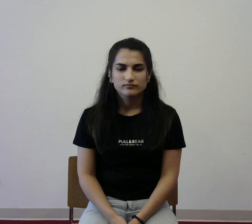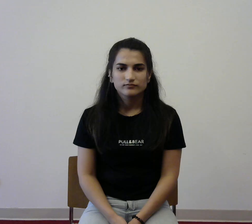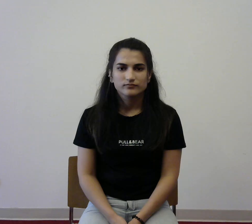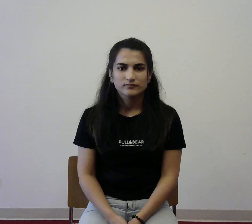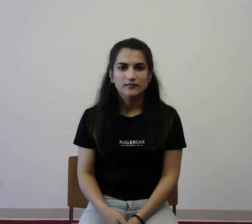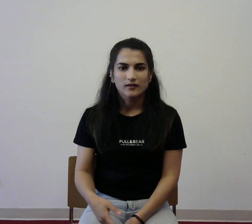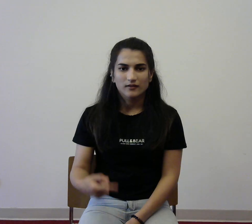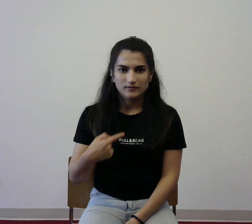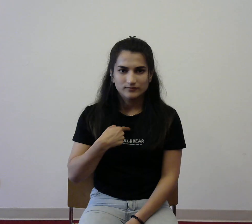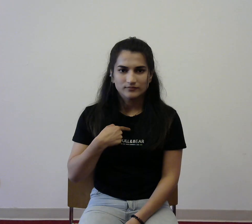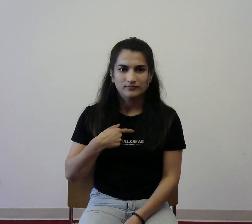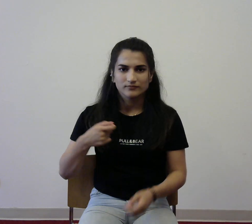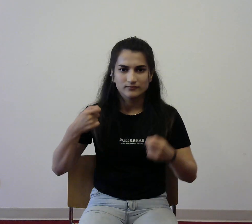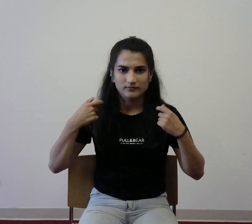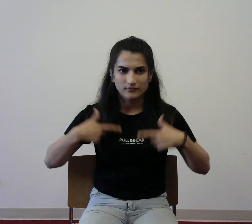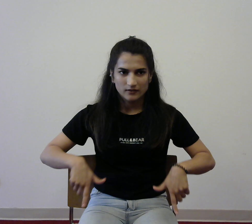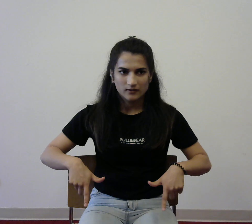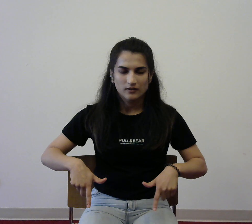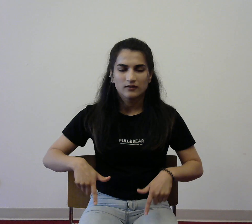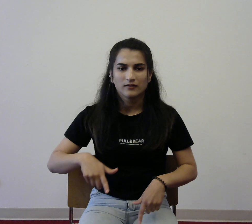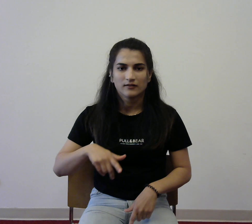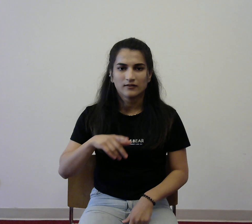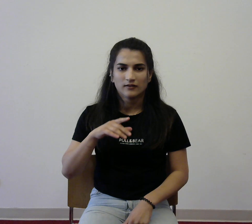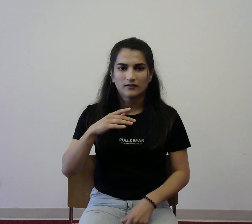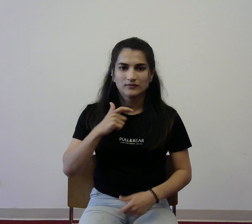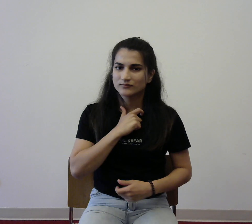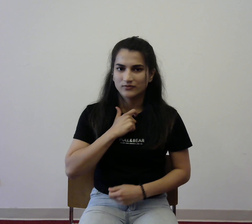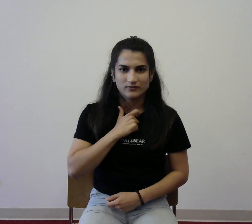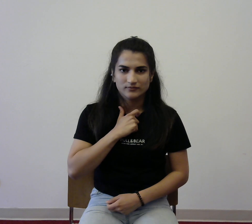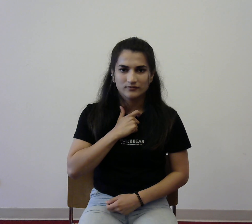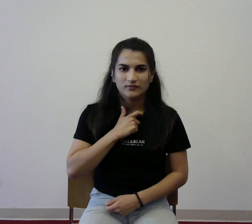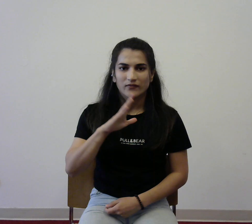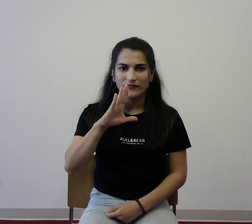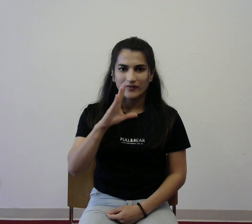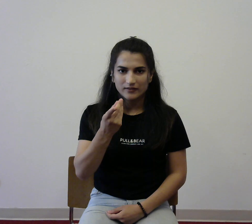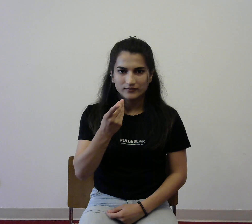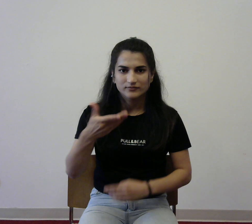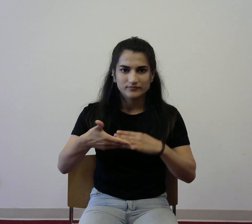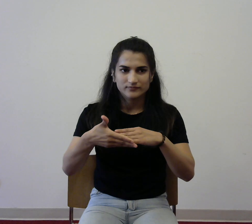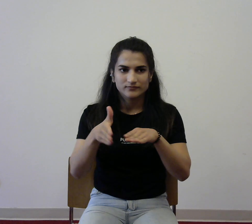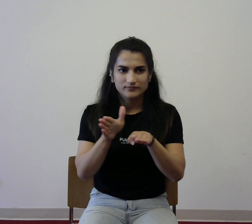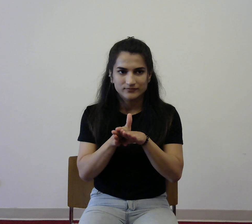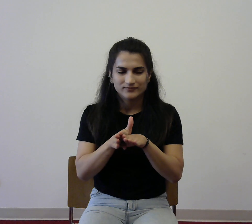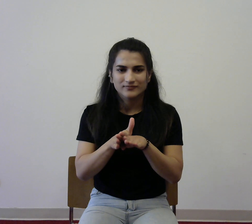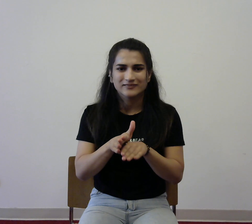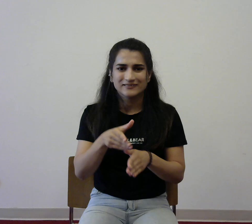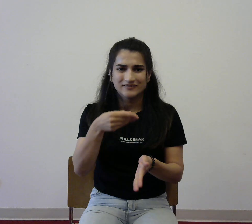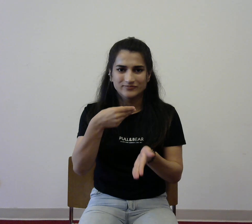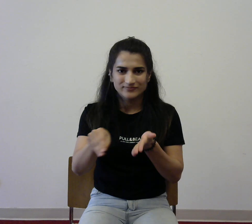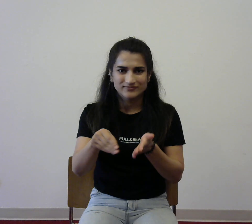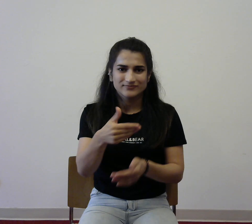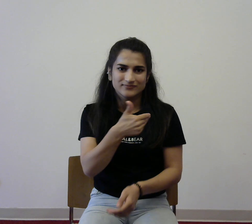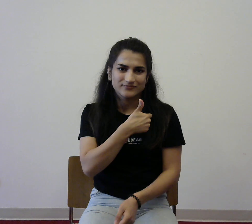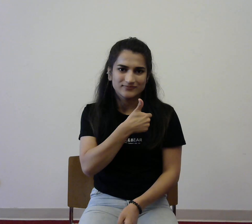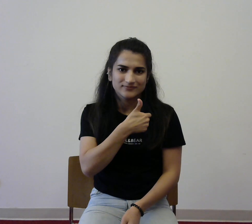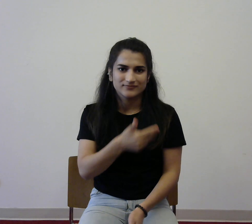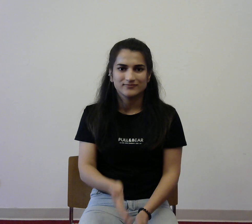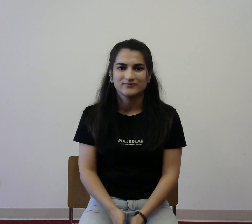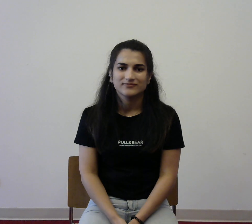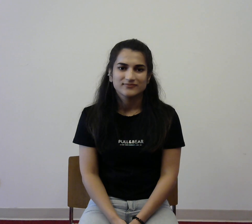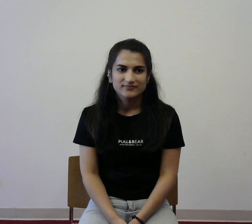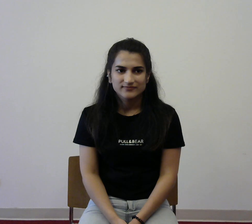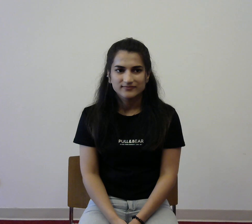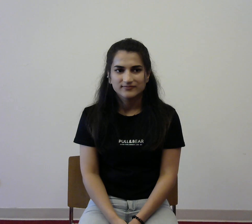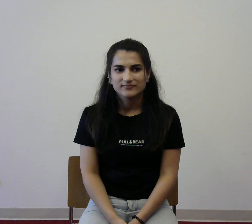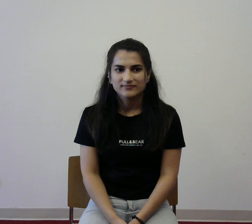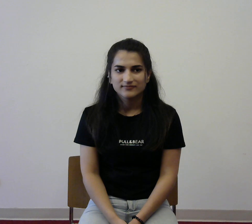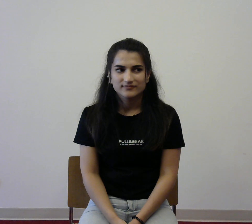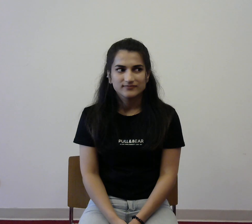Mən kostyum, qalstuk və ayaqqabı almaq istəyirəm